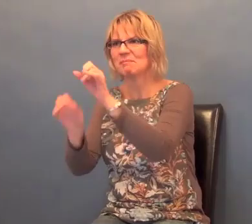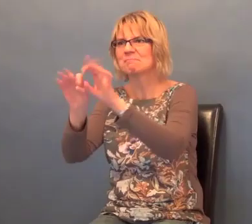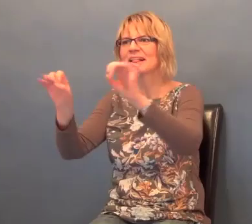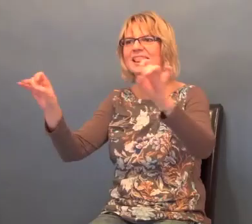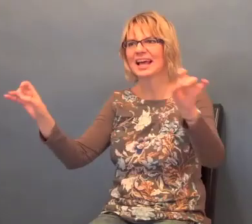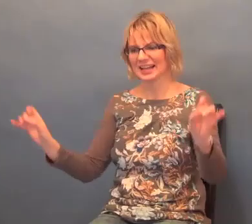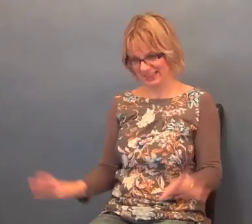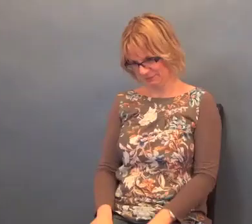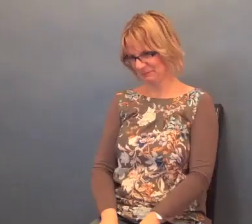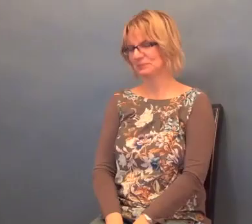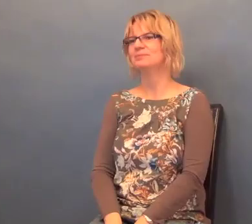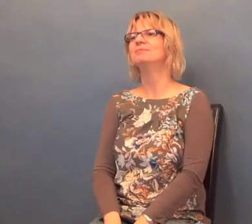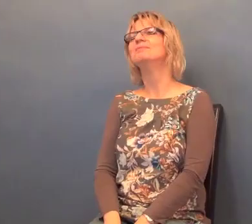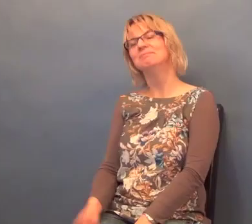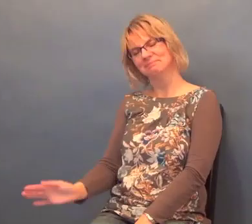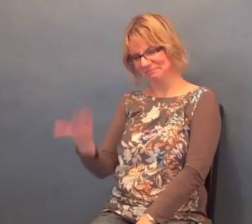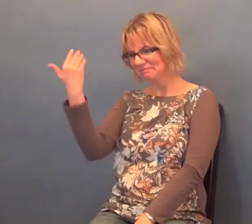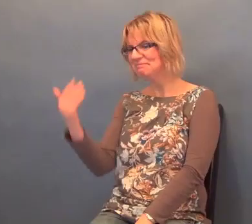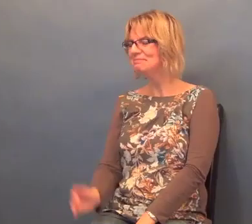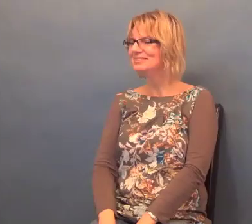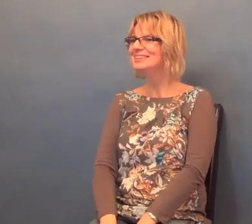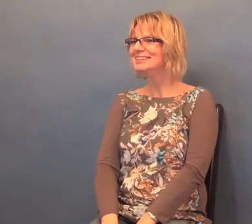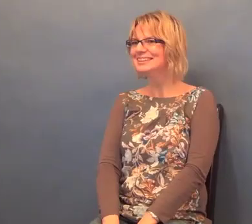Bo bakterie, tak.